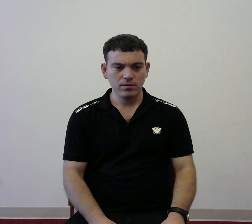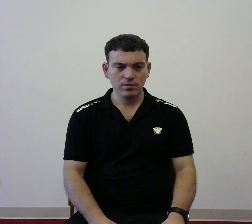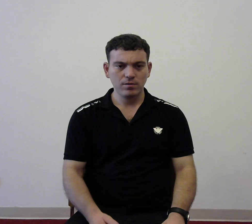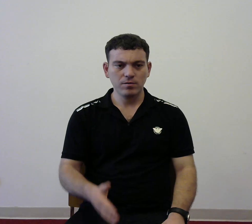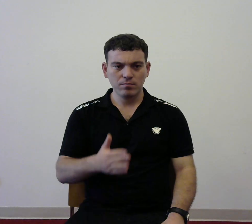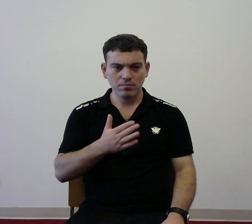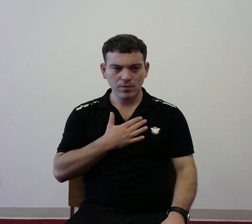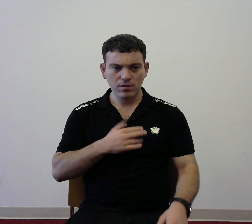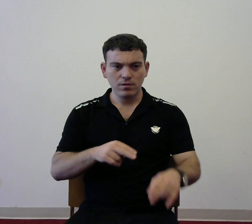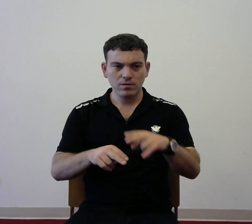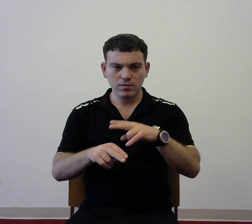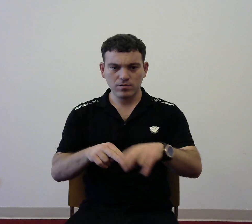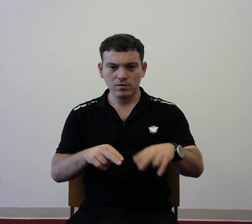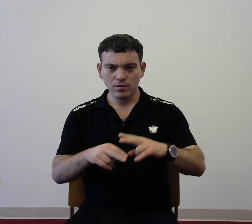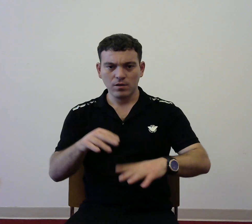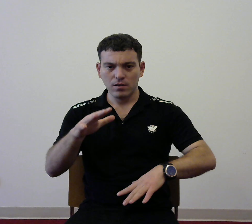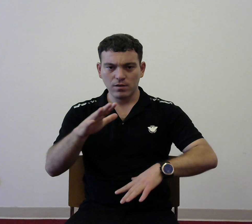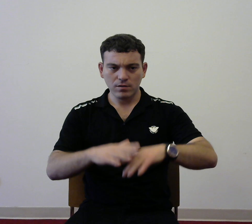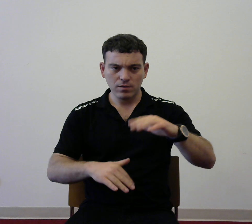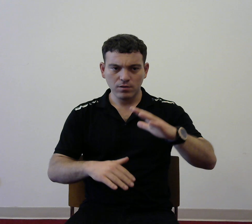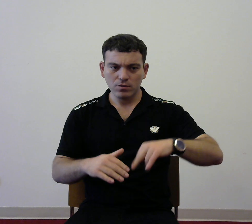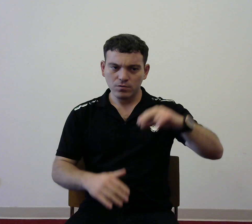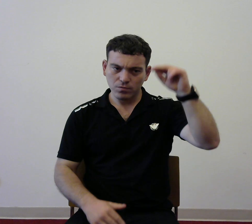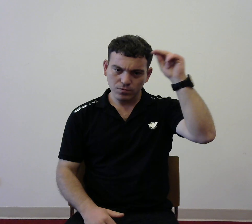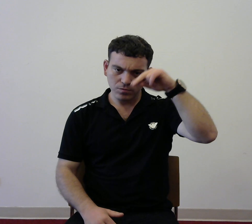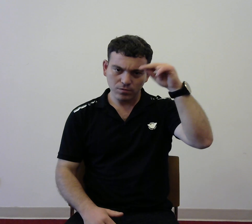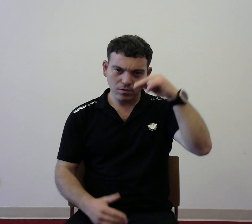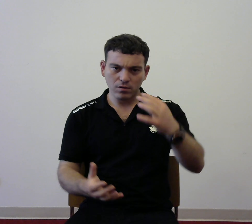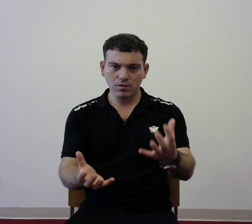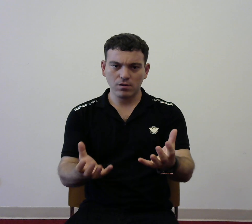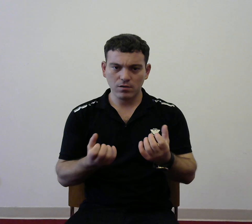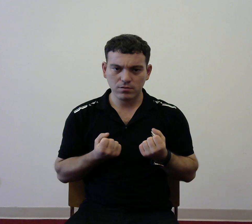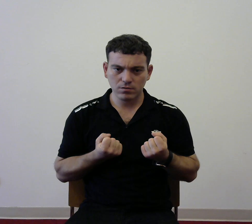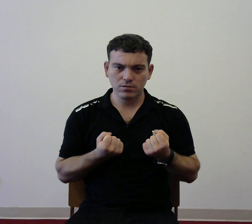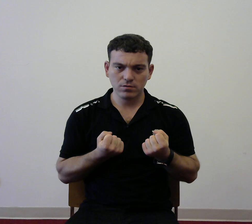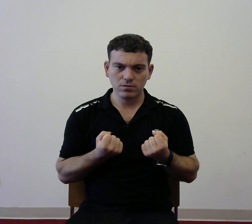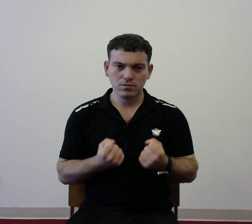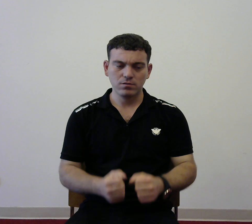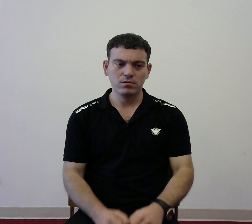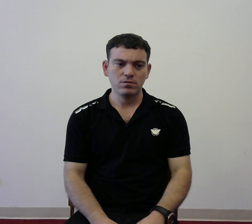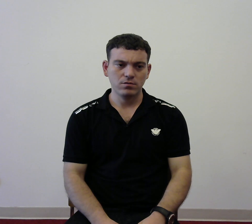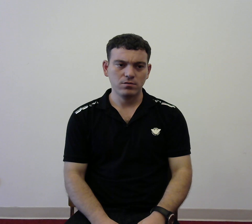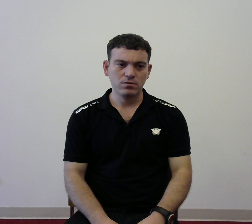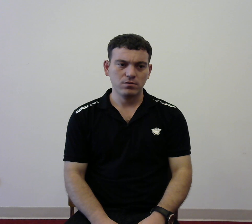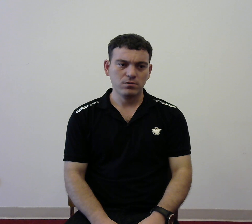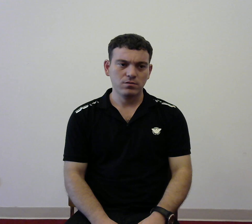Mən dülgər peşəsinin təhsilini almışam